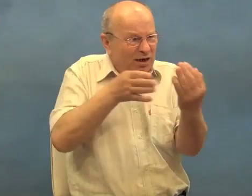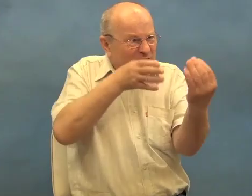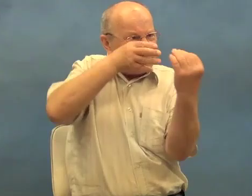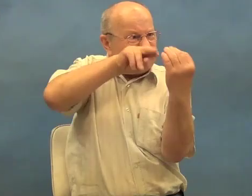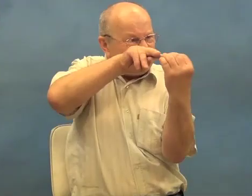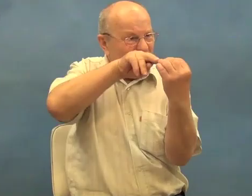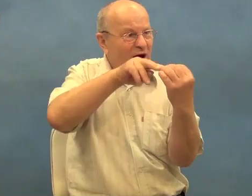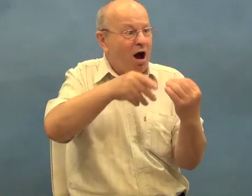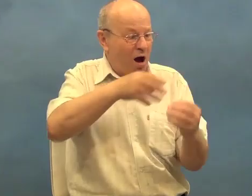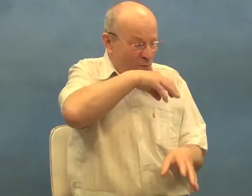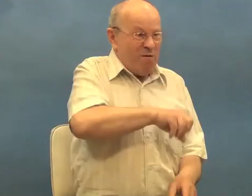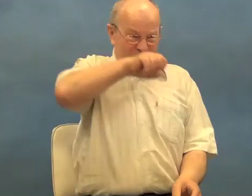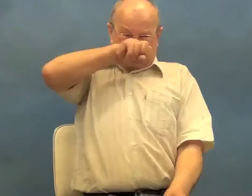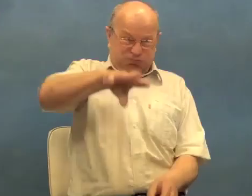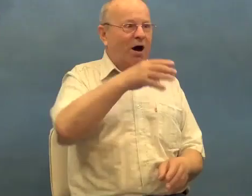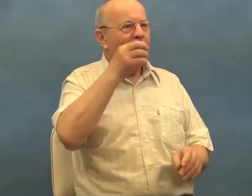Ryba patrzy, nabiera wody i pluje na kota.